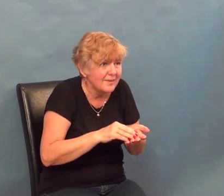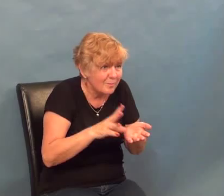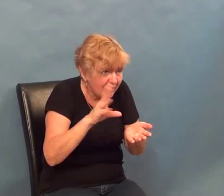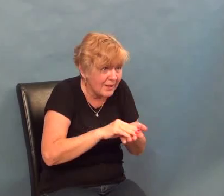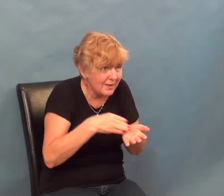Powtarzać.